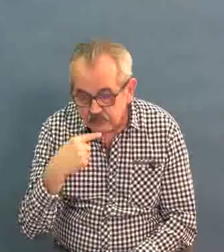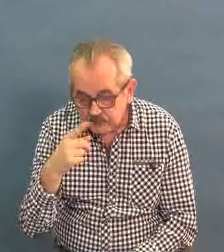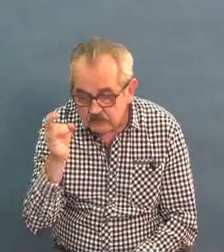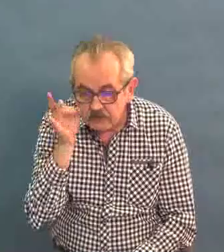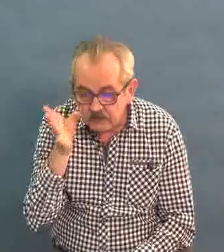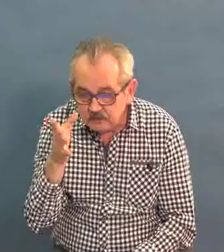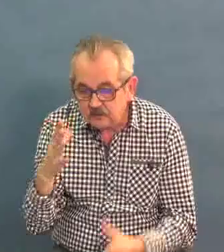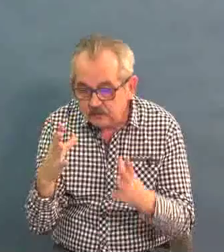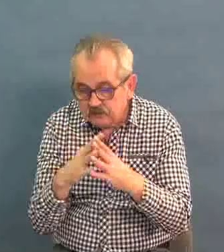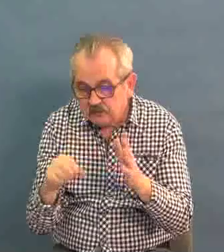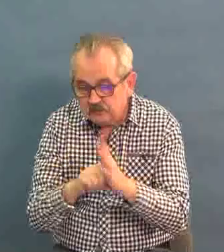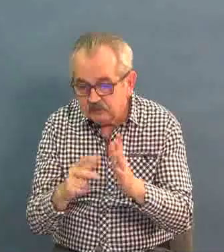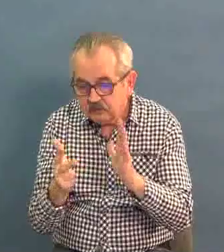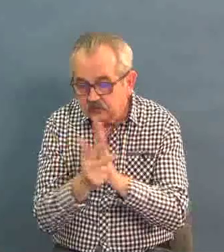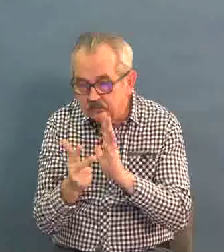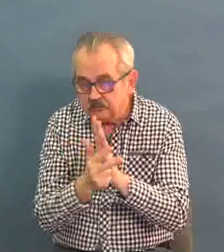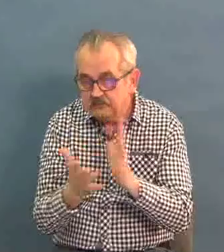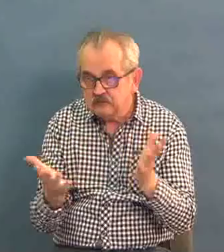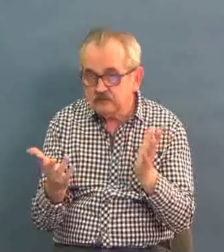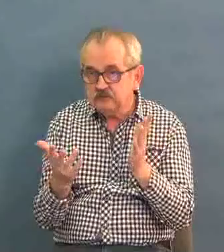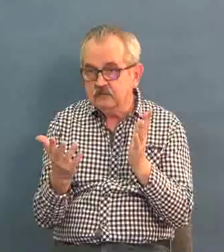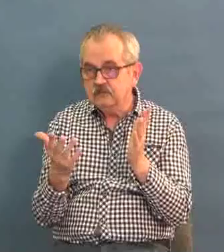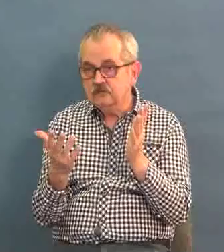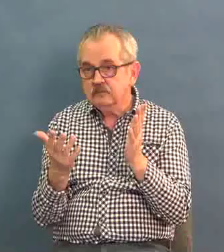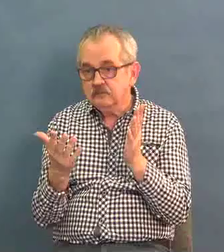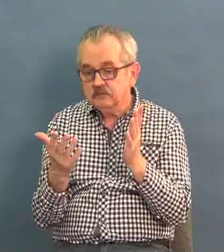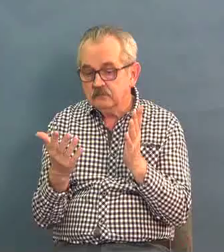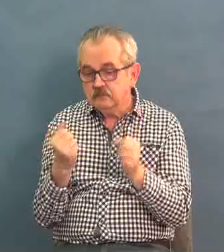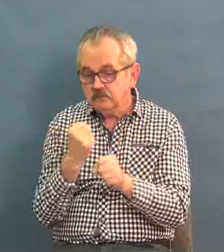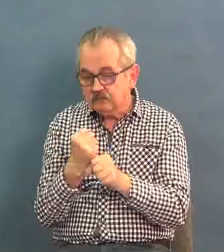Rano od dziesiątej do osiemnastej praca.